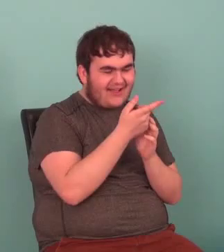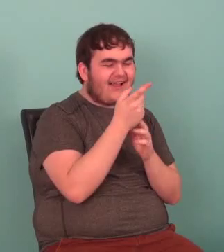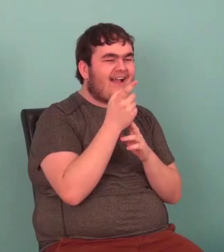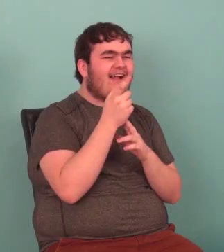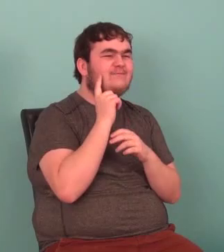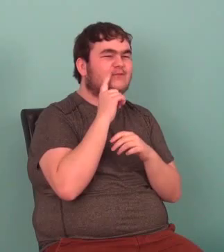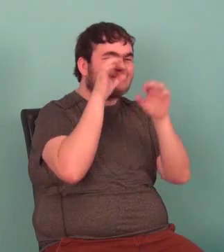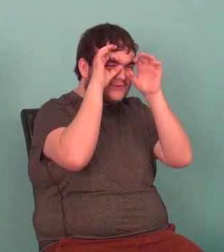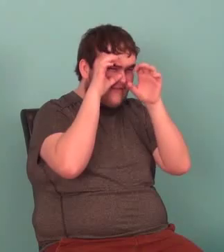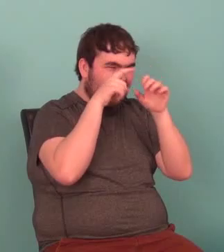Chłopak znajduje sowę.